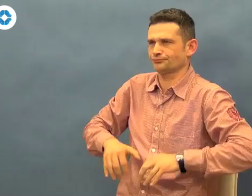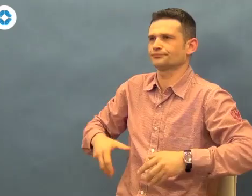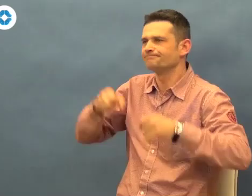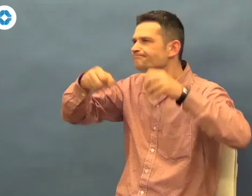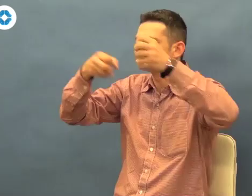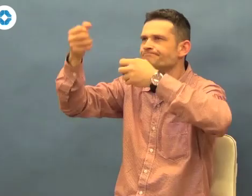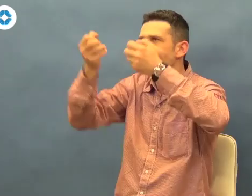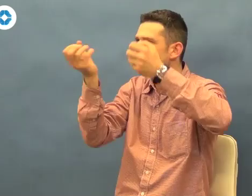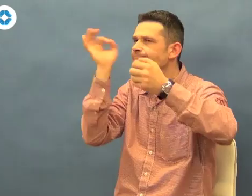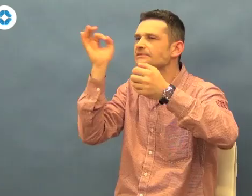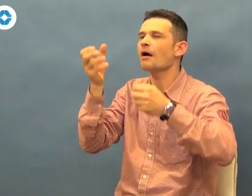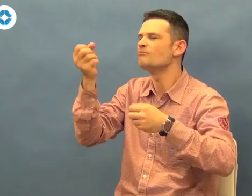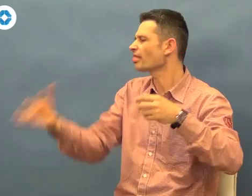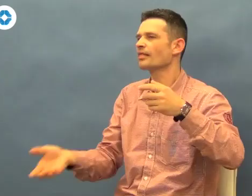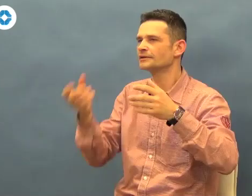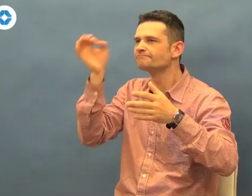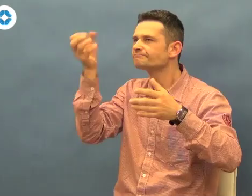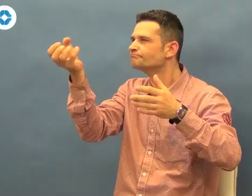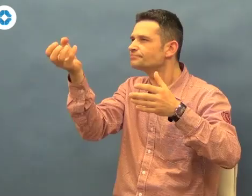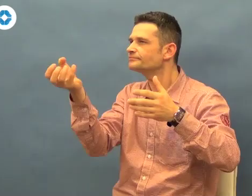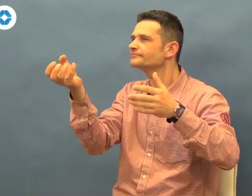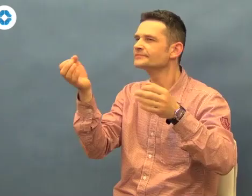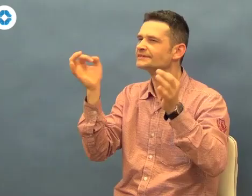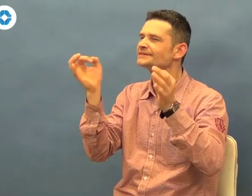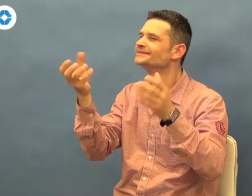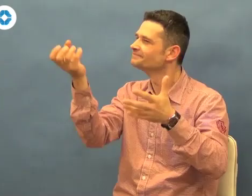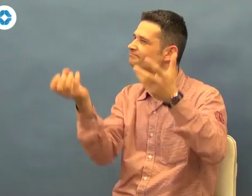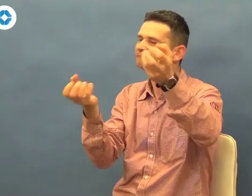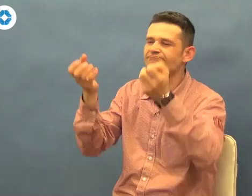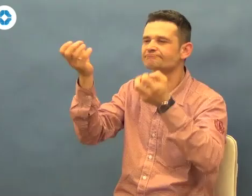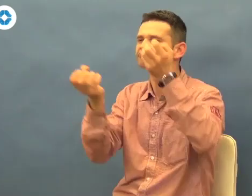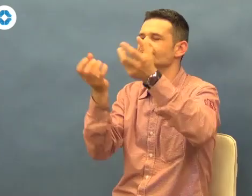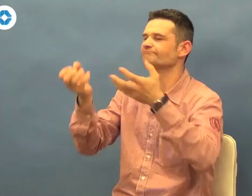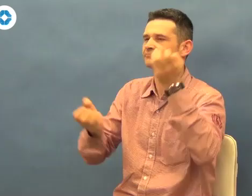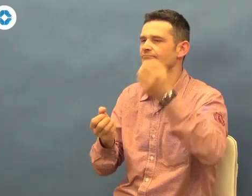Zrywał gruszki delikatnie, żeby nie spadały.